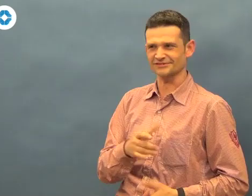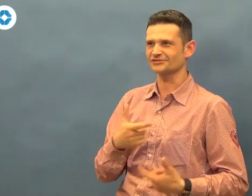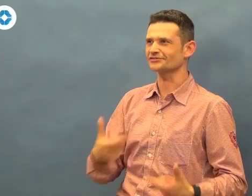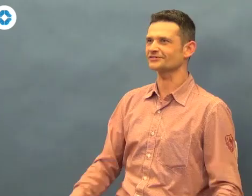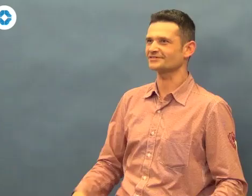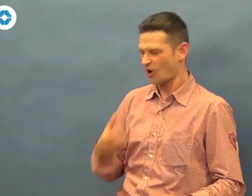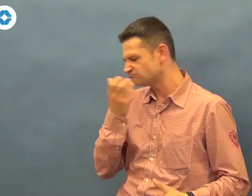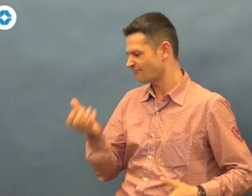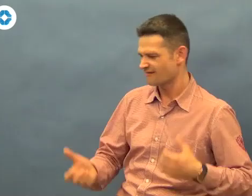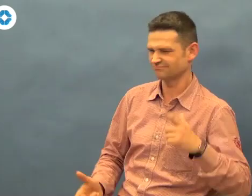Chłopcy szli i jedli.